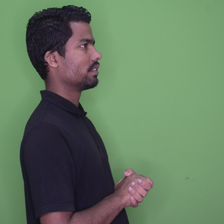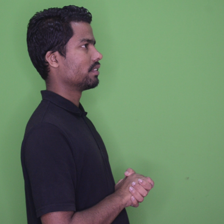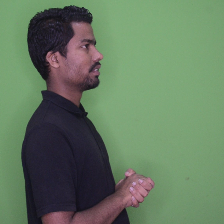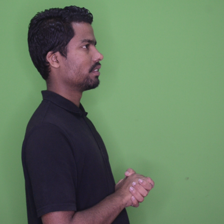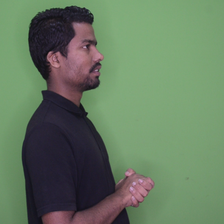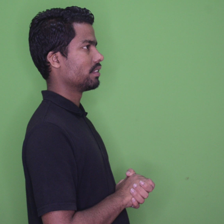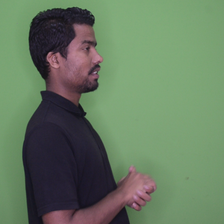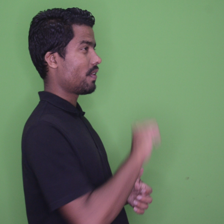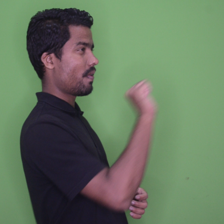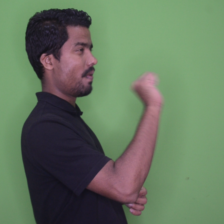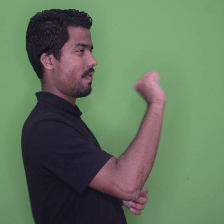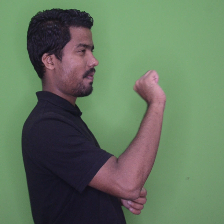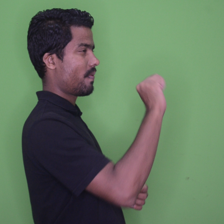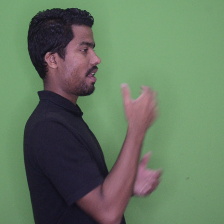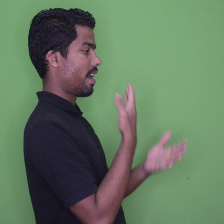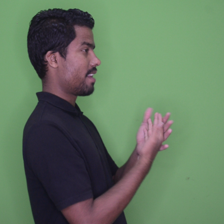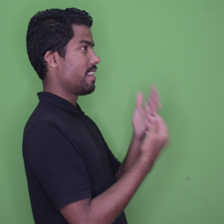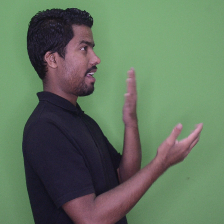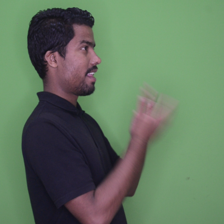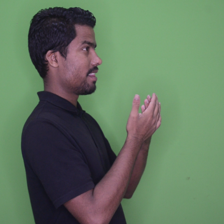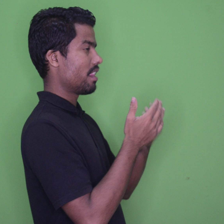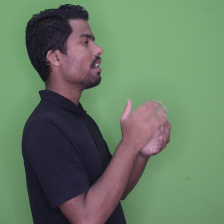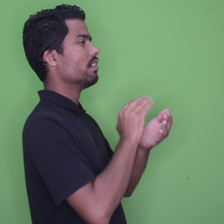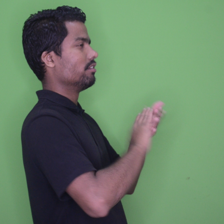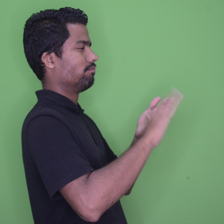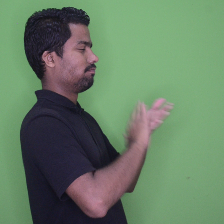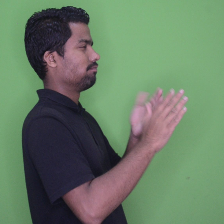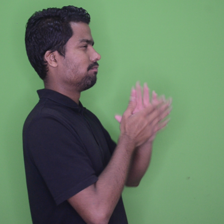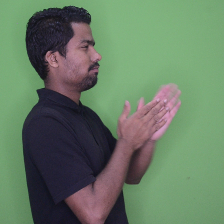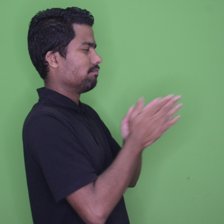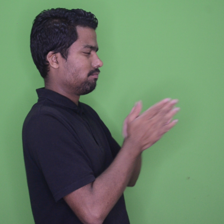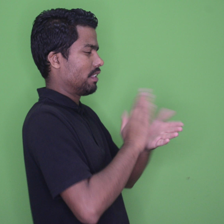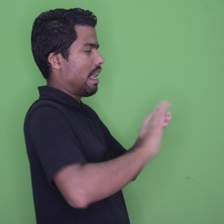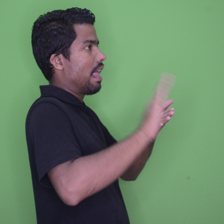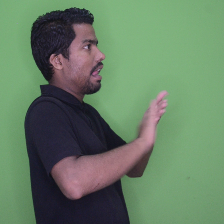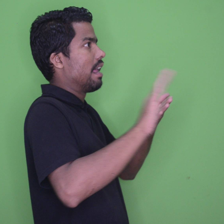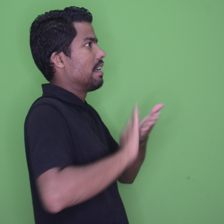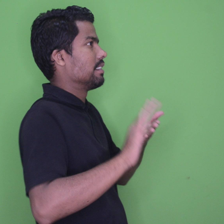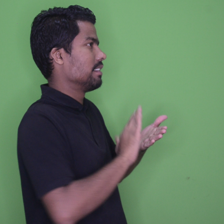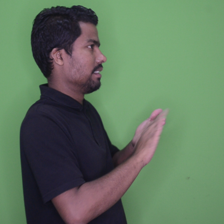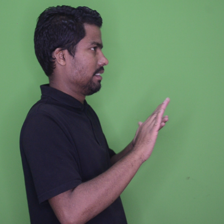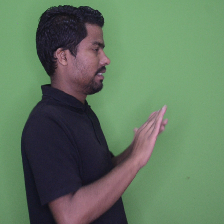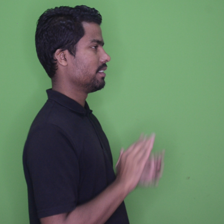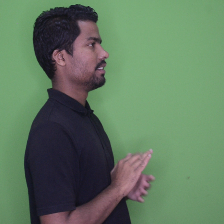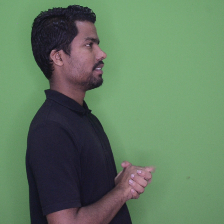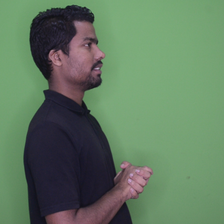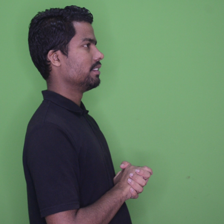wash your hands